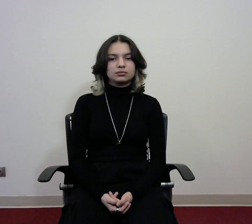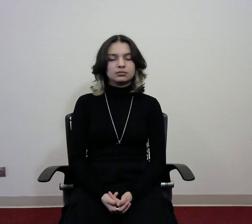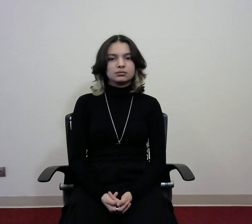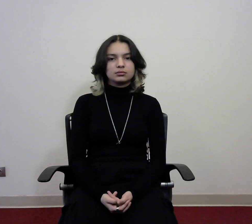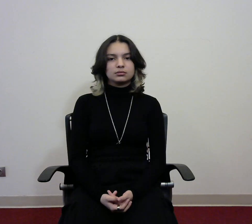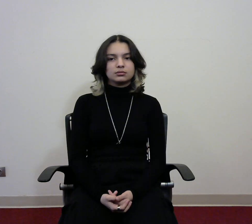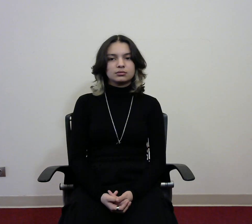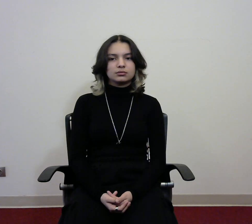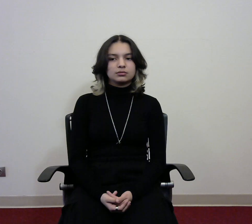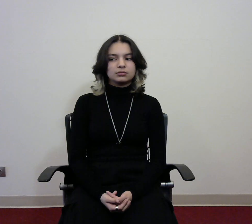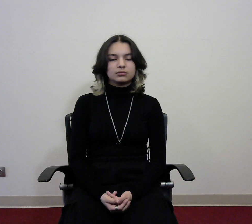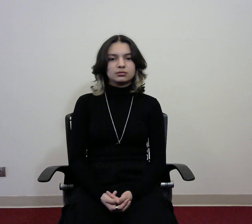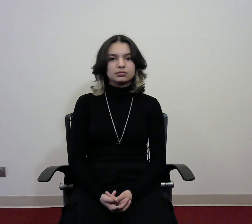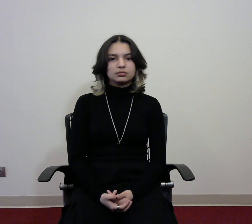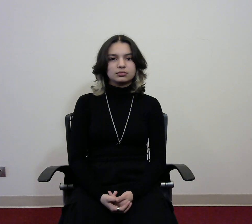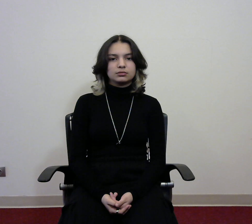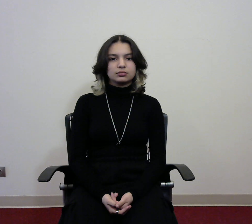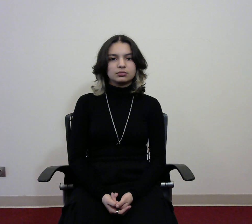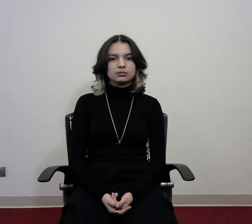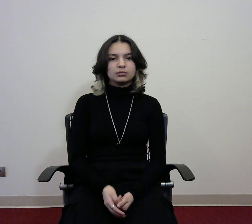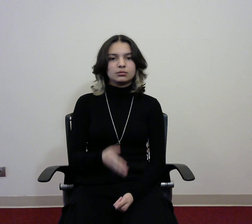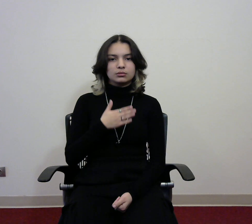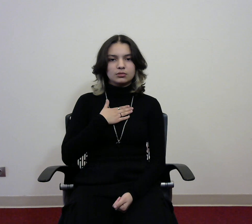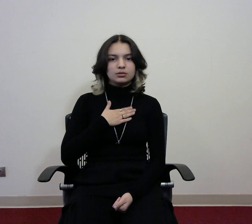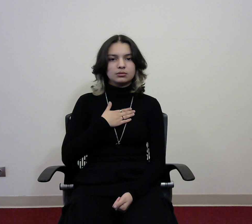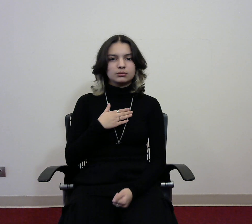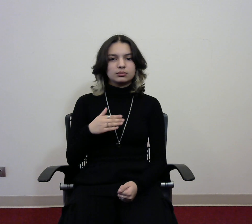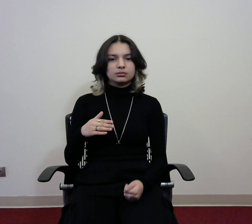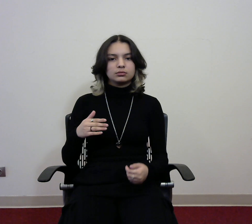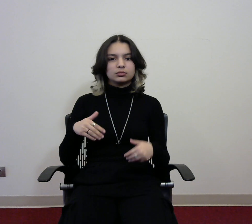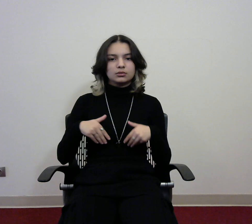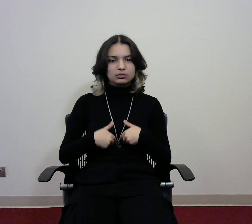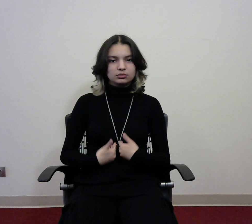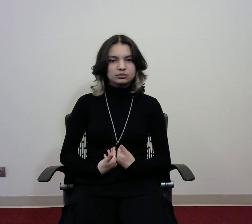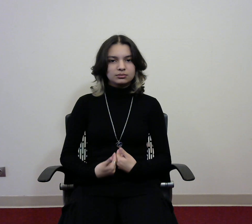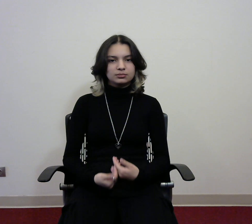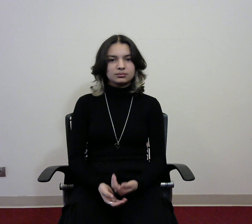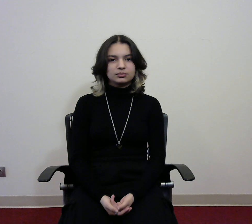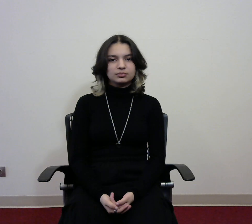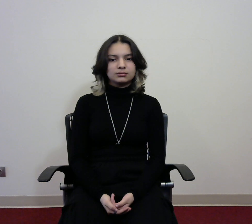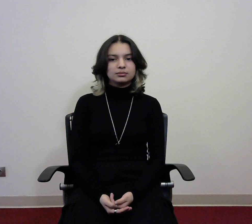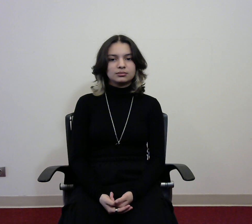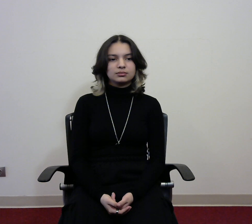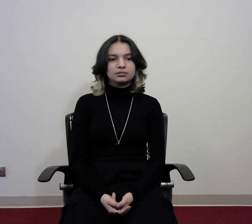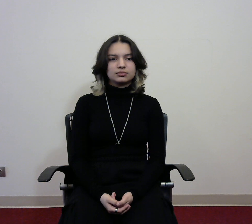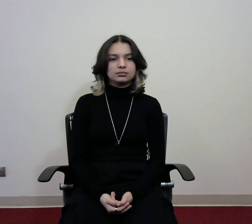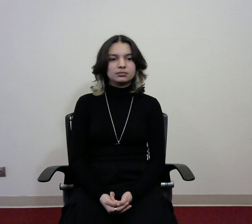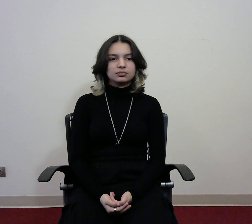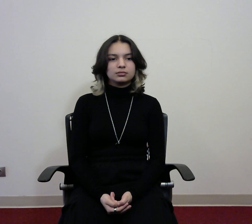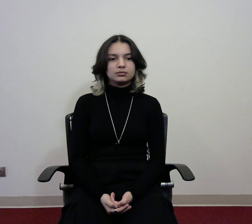Mən acmışam